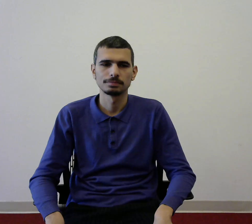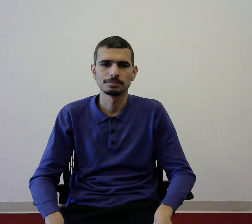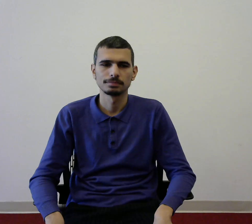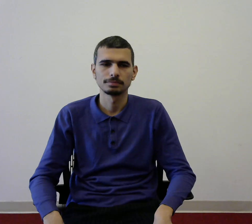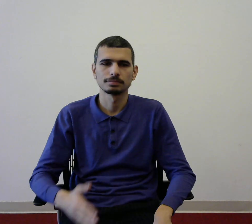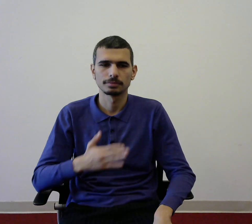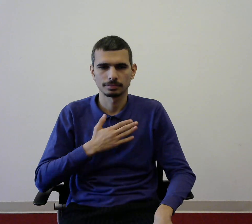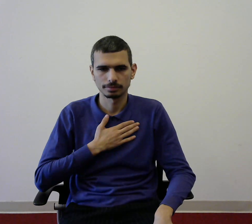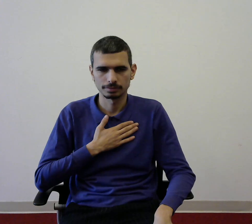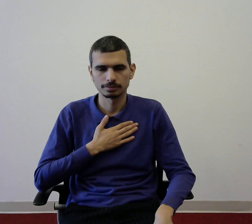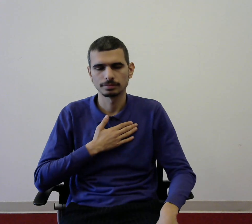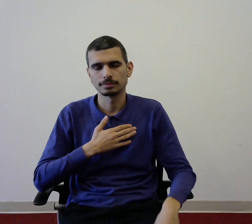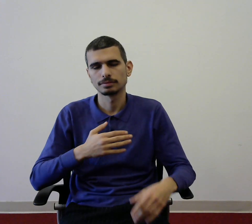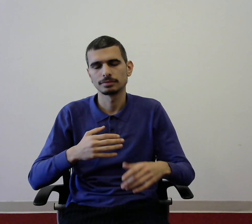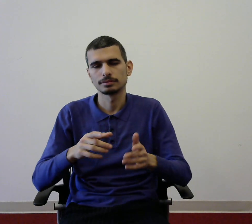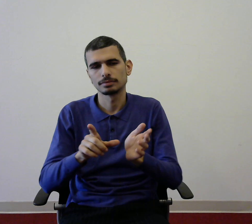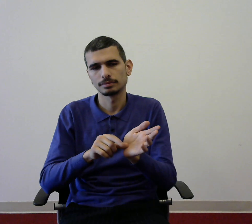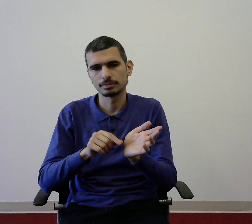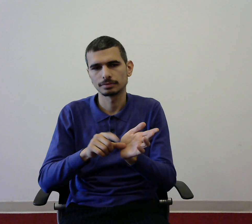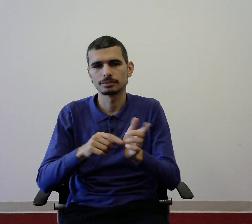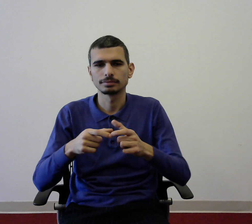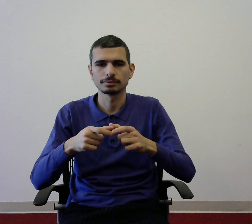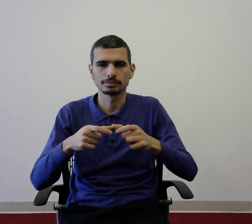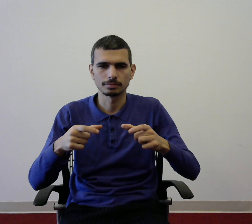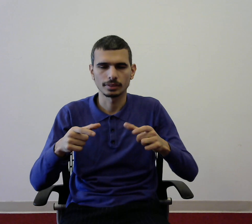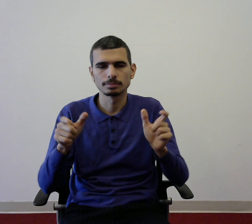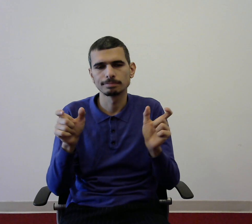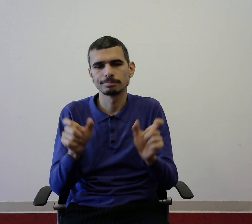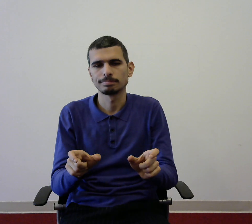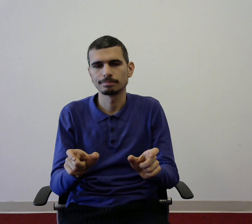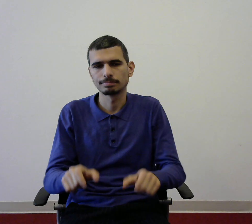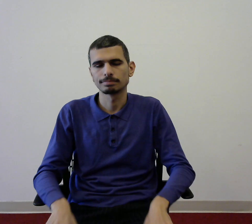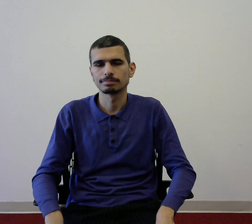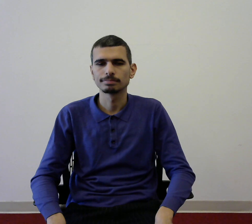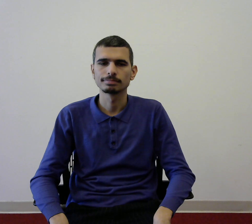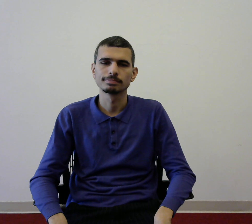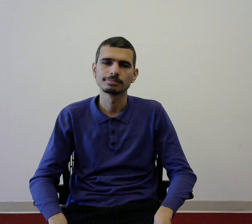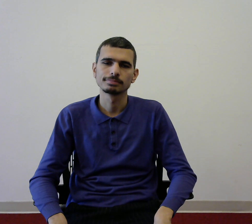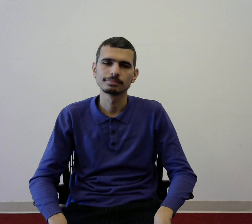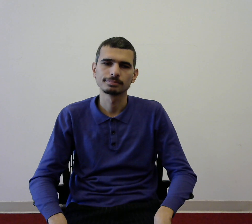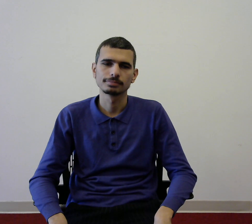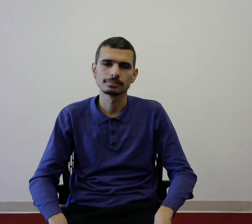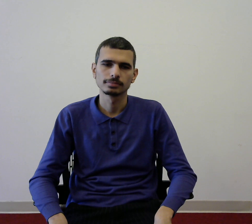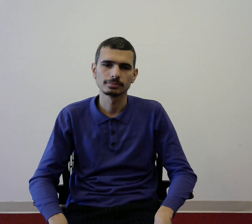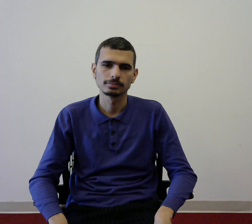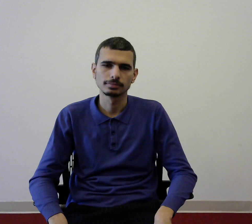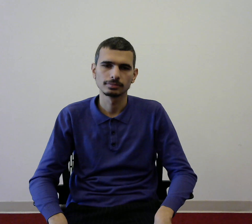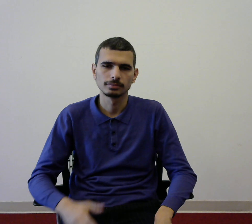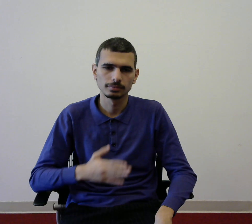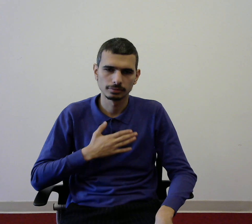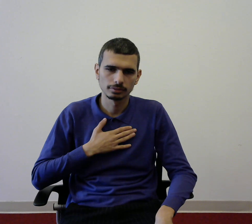Mənim pensiya kartım bloklanıb